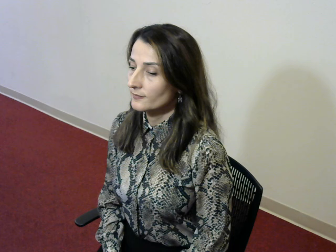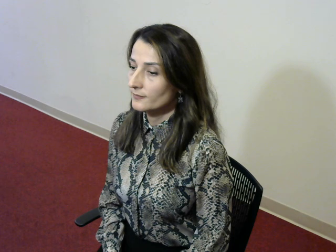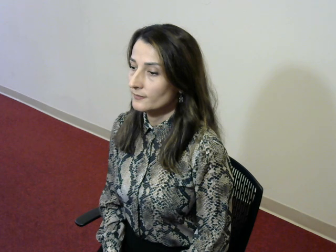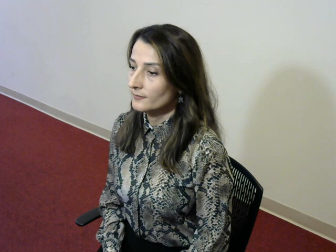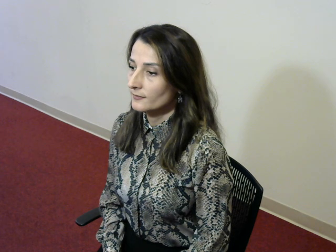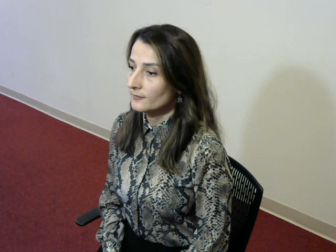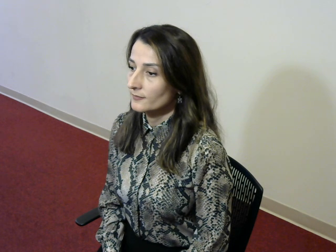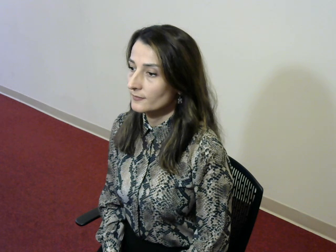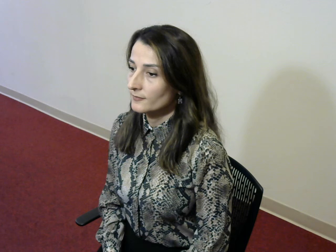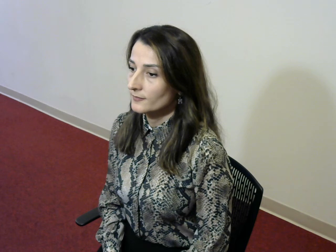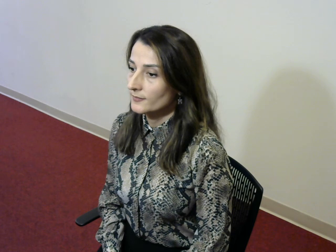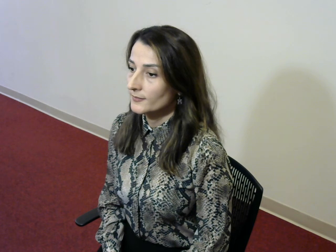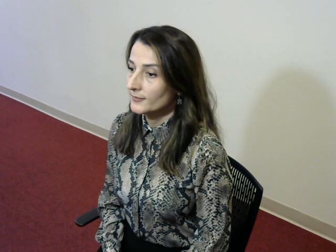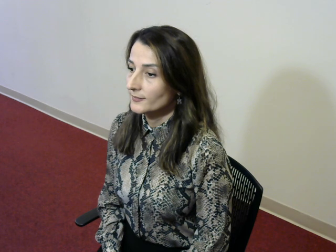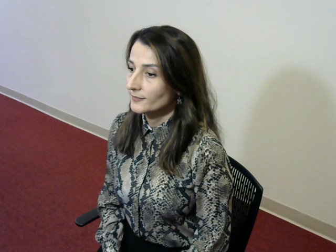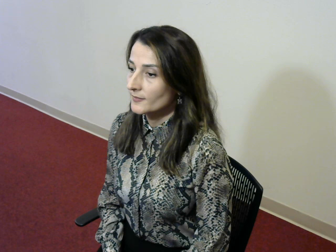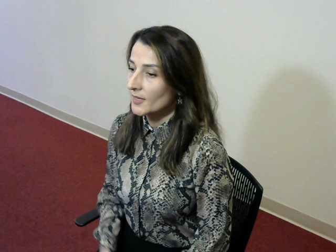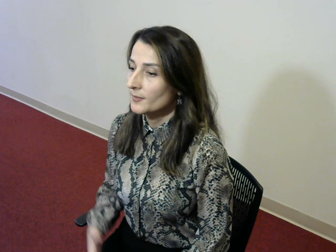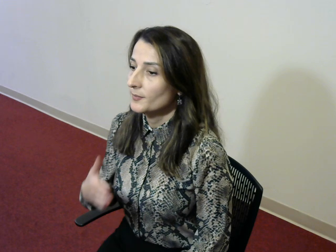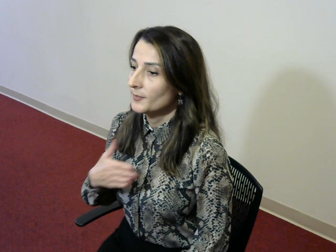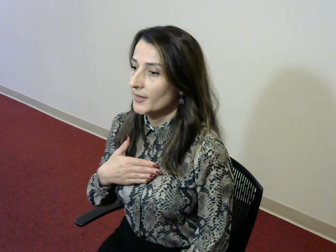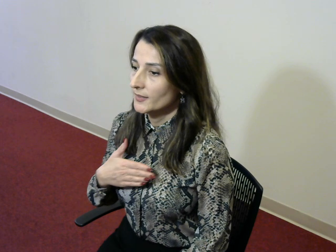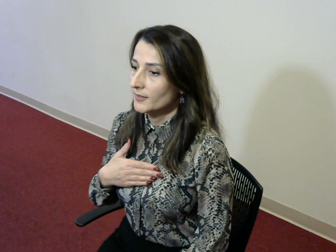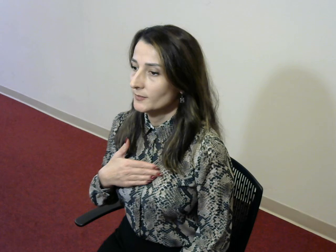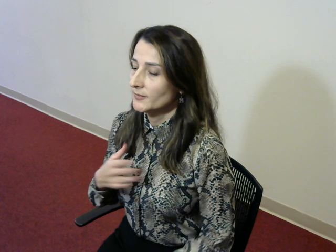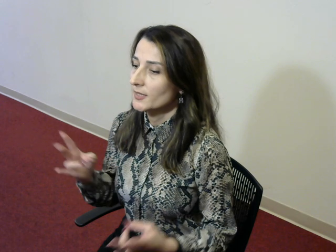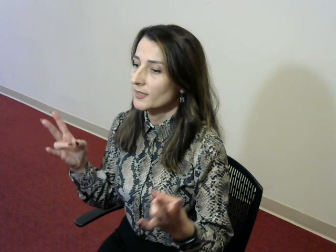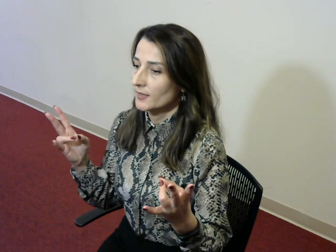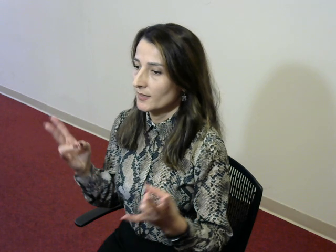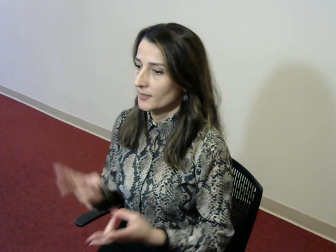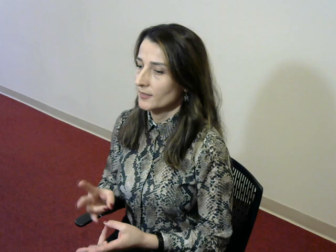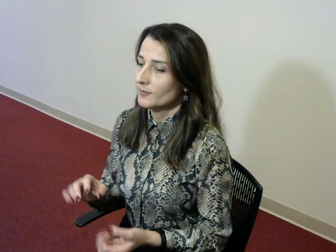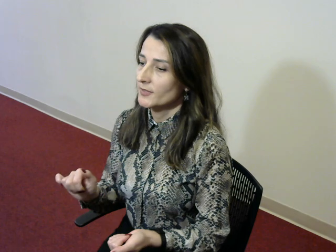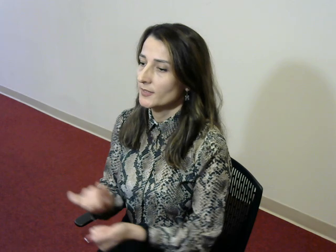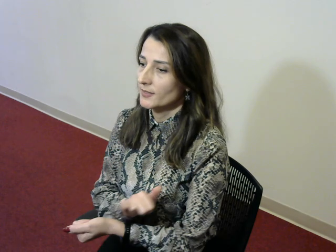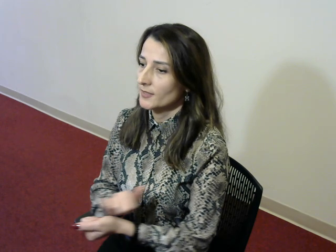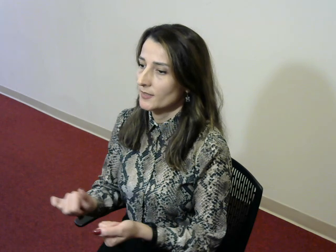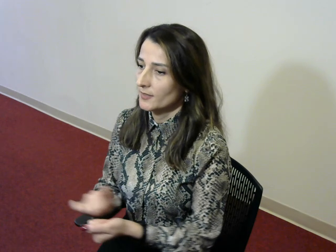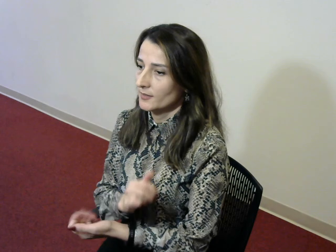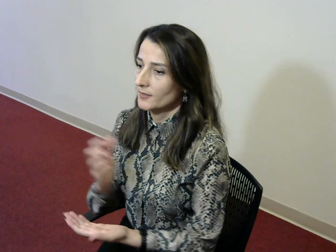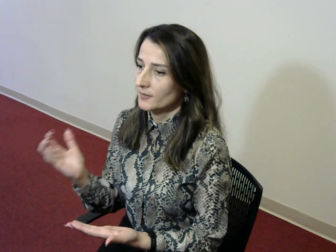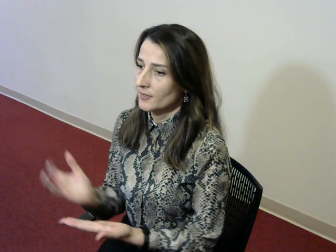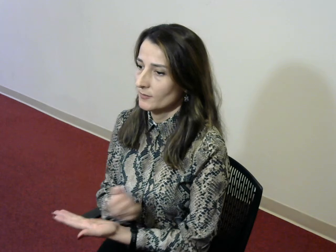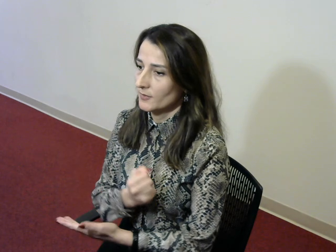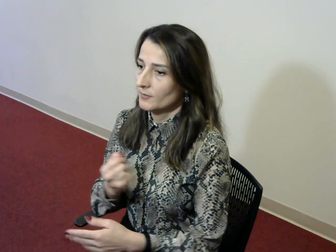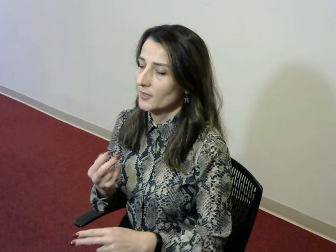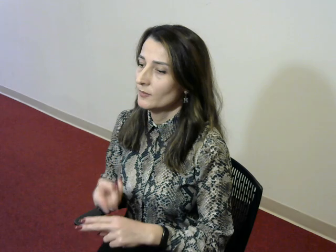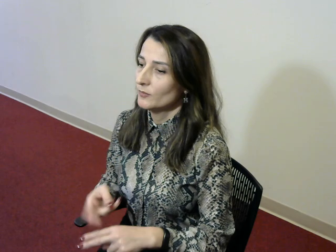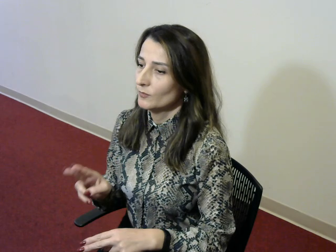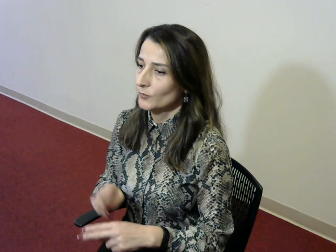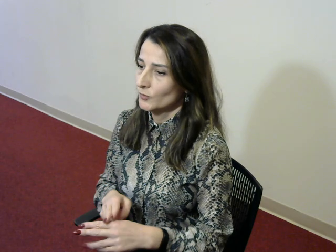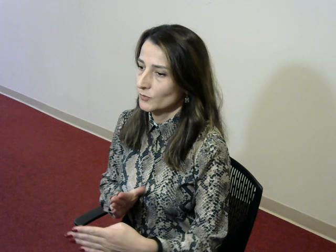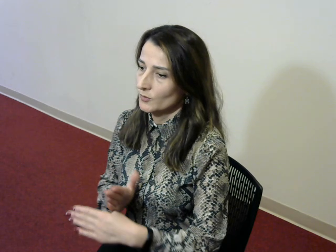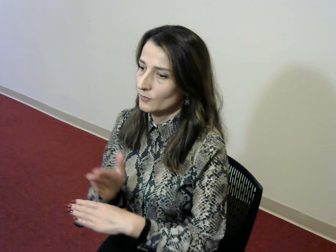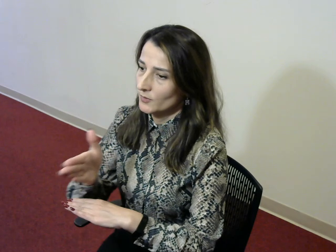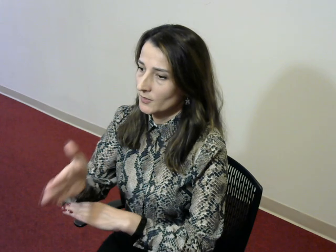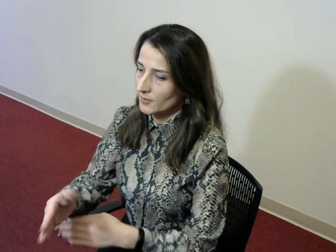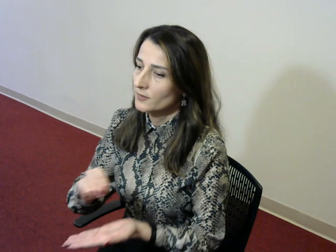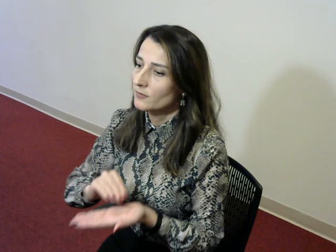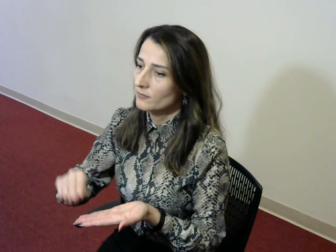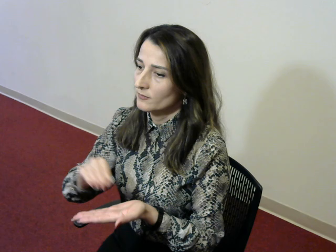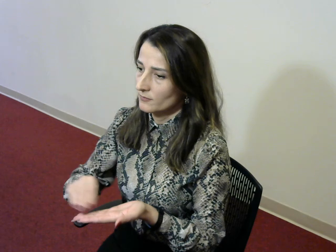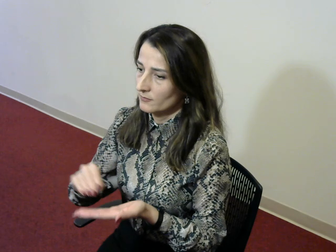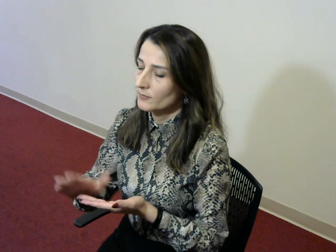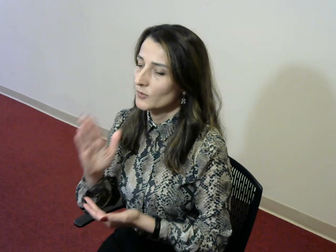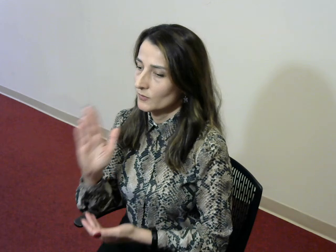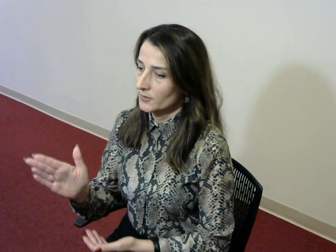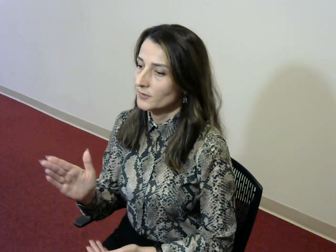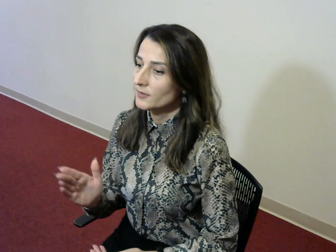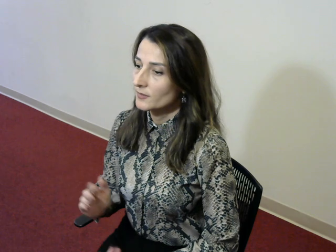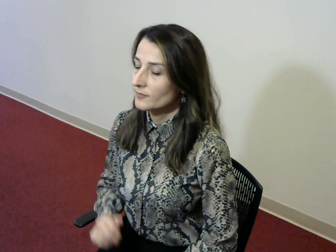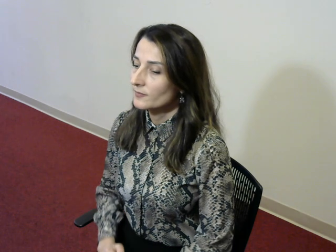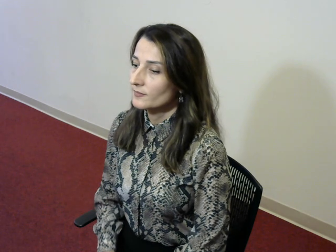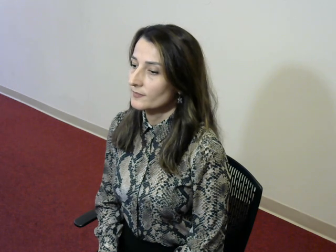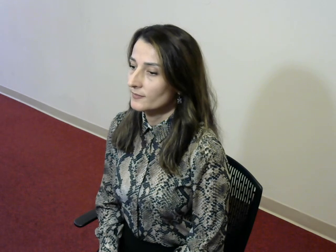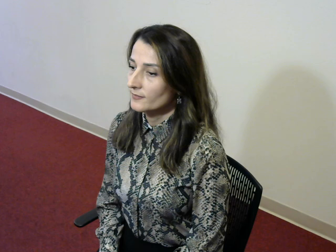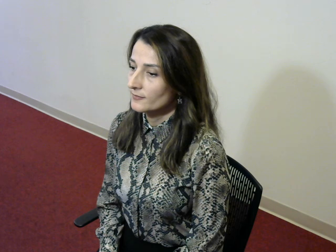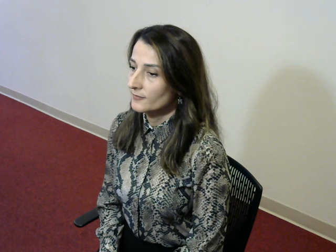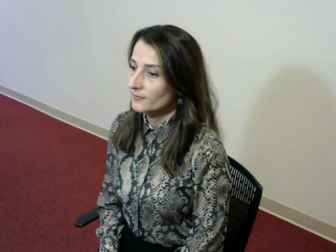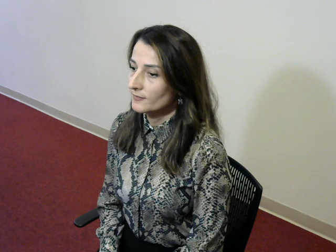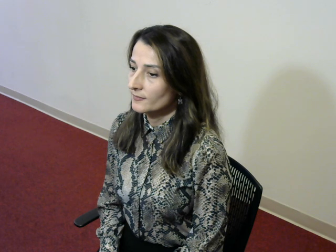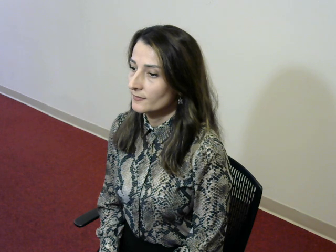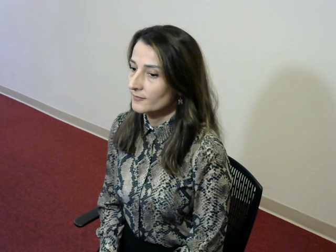Mən lazımlı kağızları tapmaq üçün müraciət yazacam